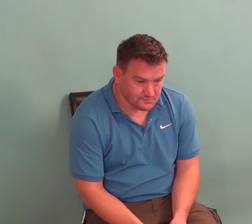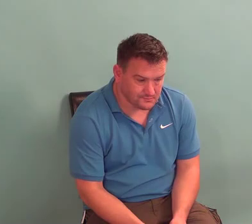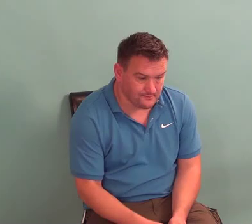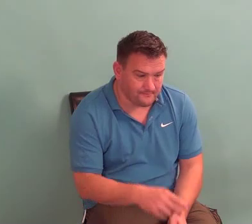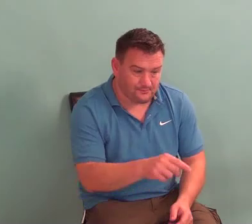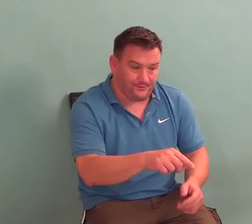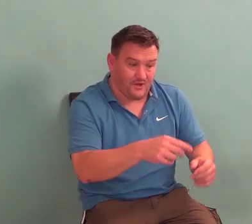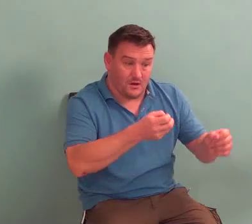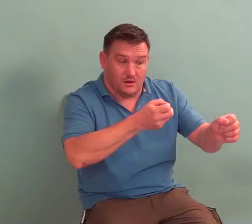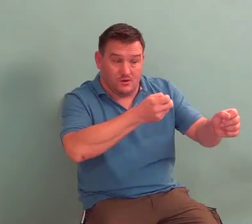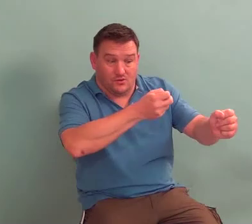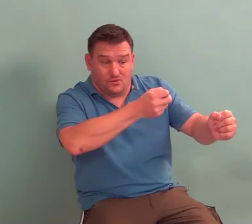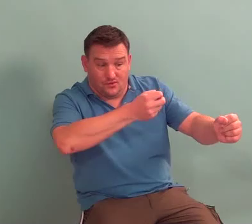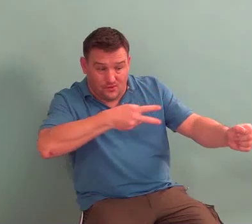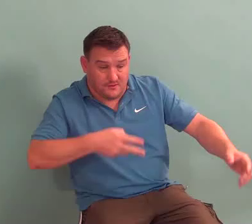Ta naciągnęła łuk.